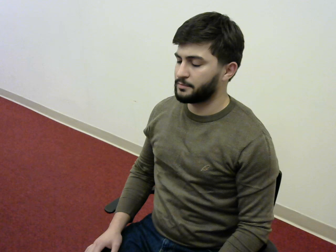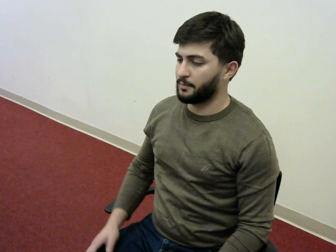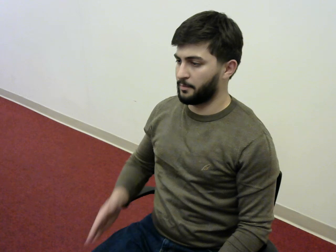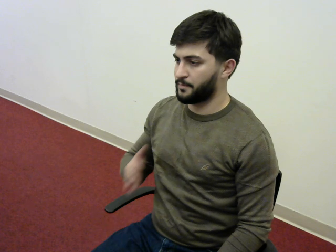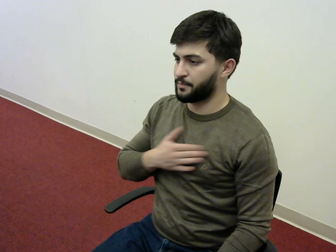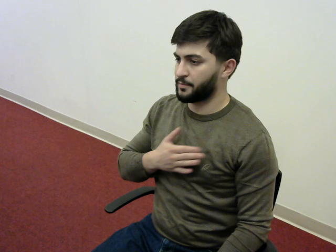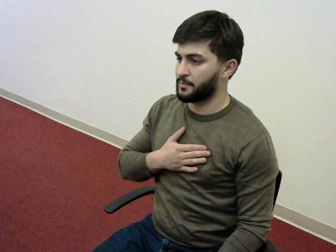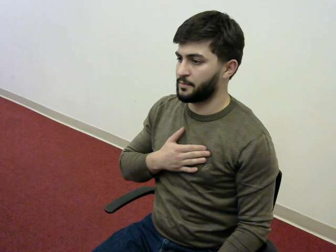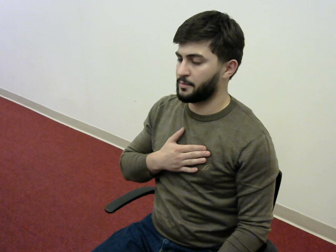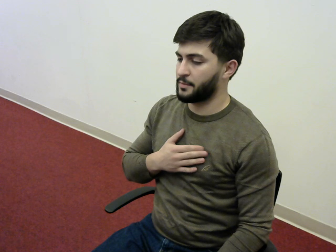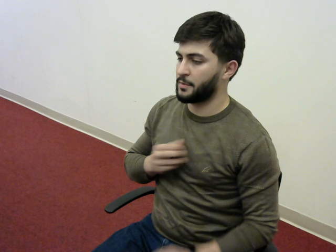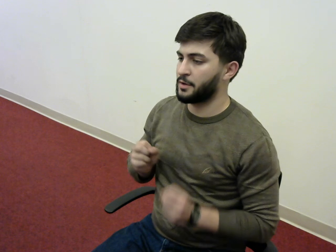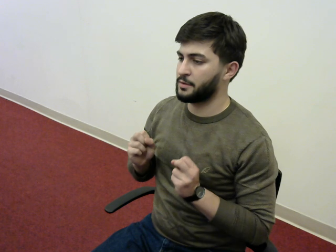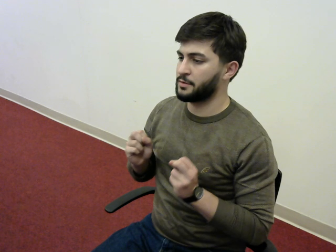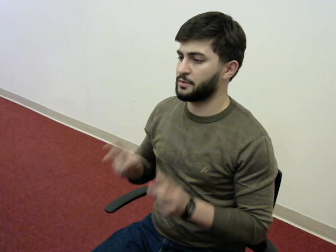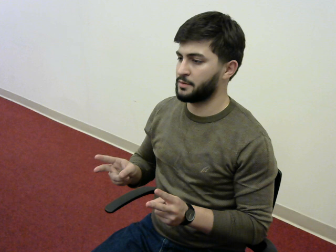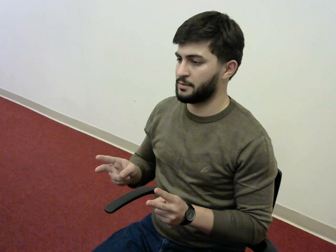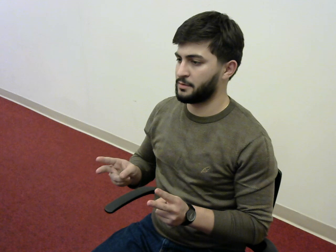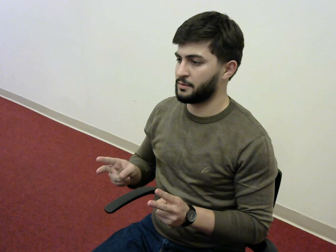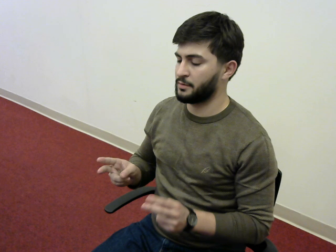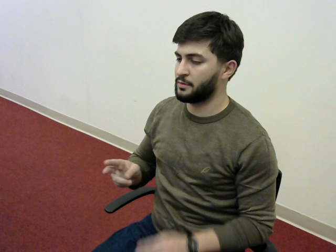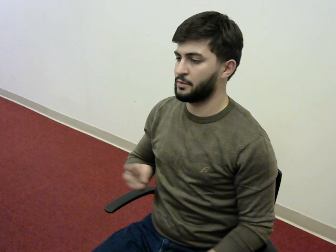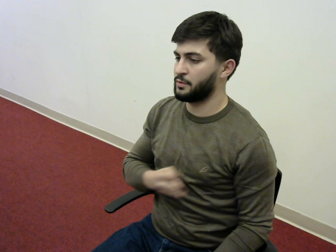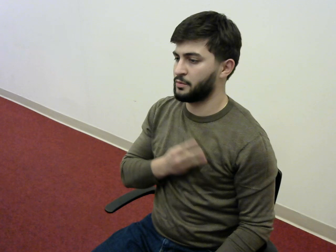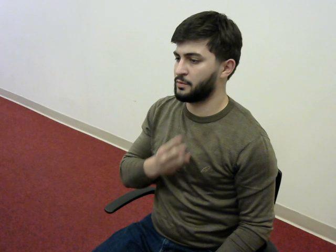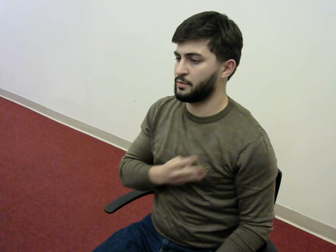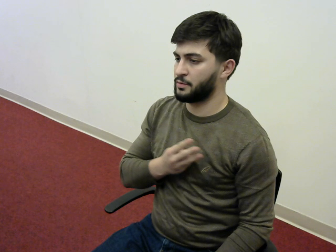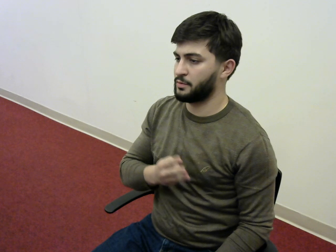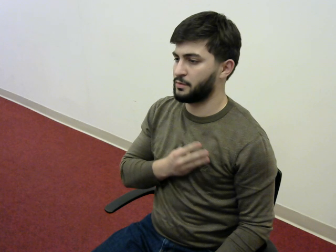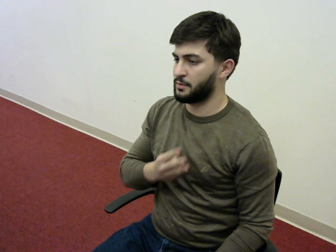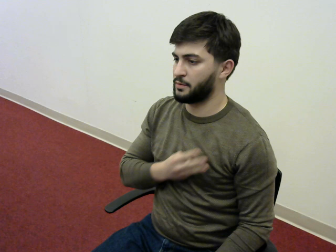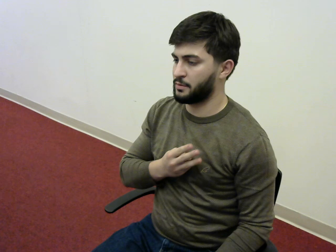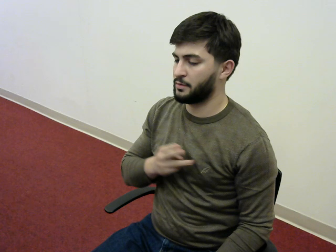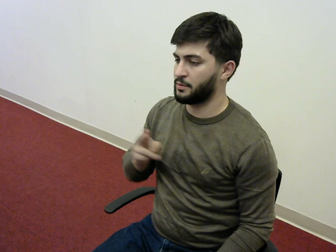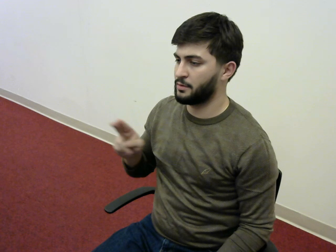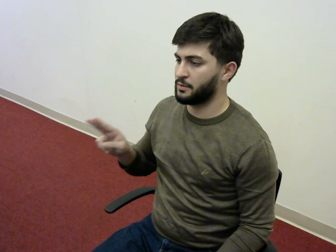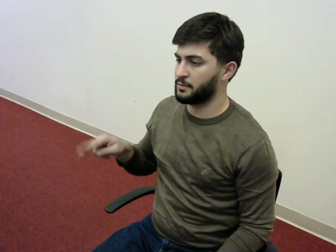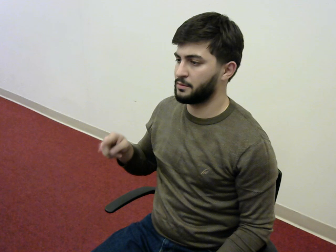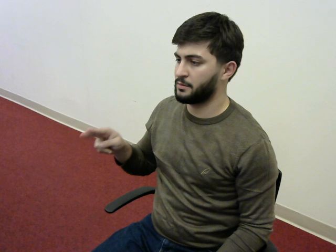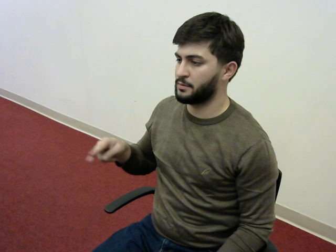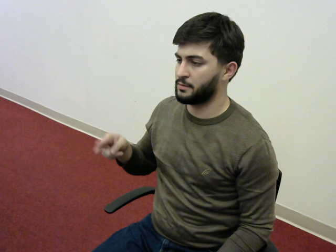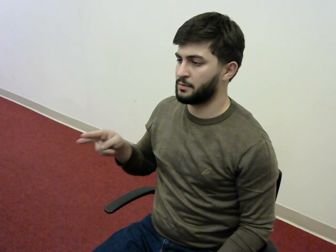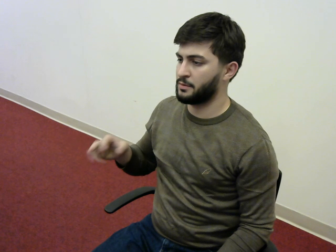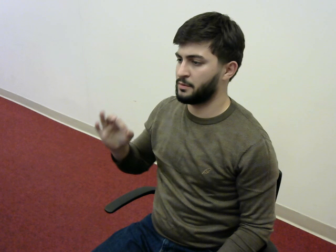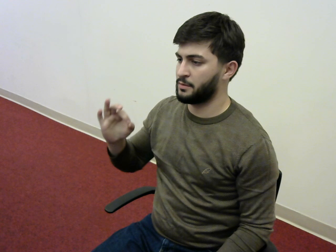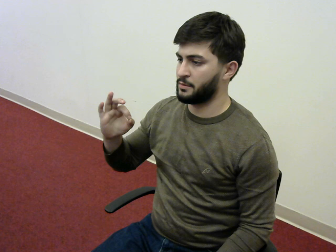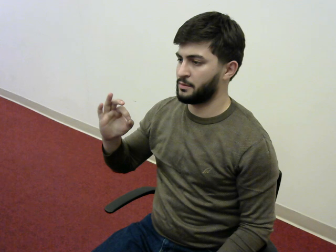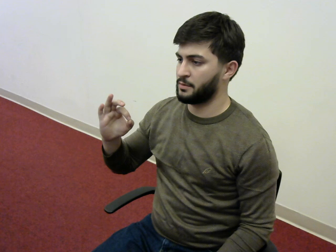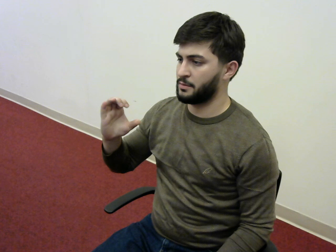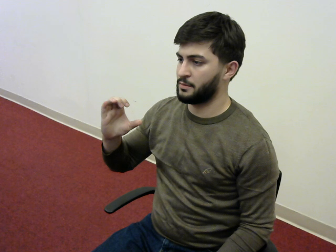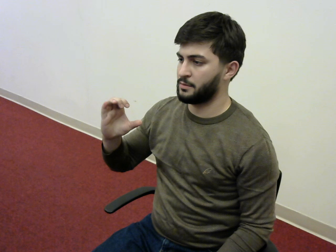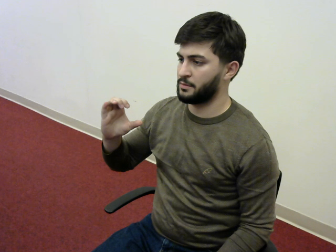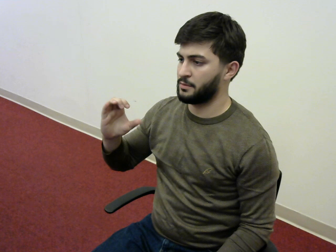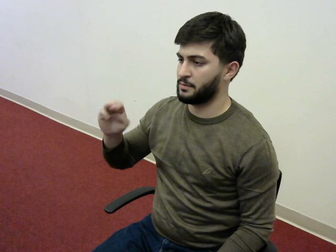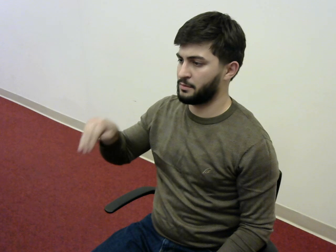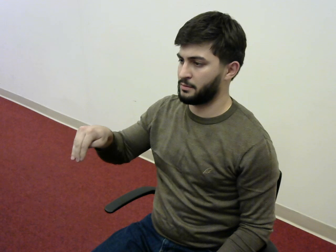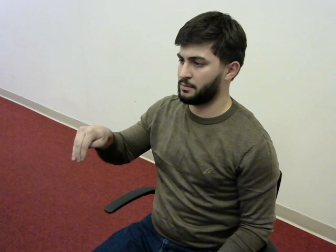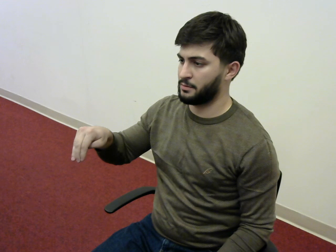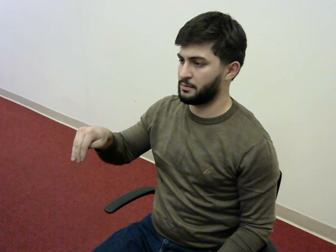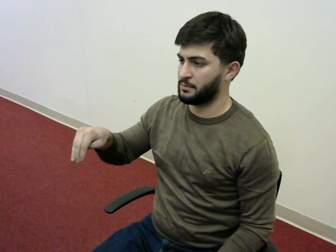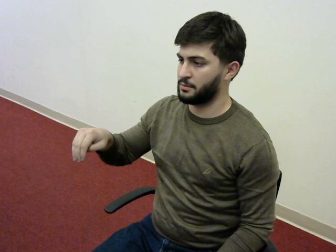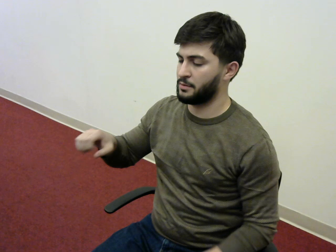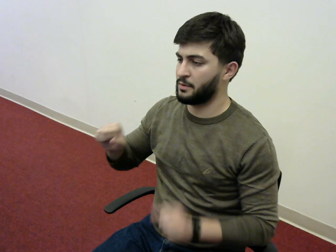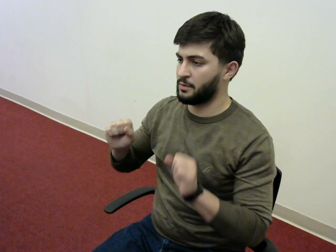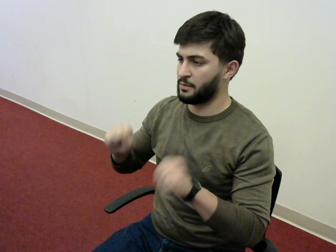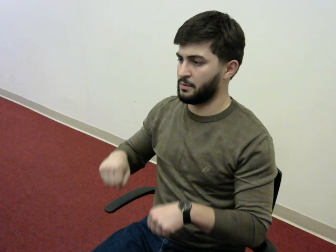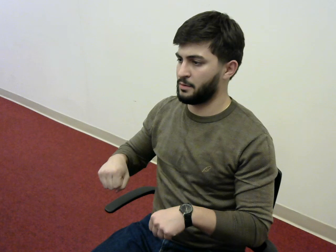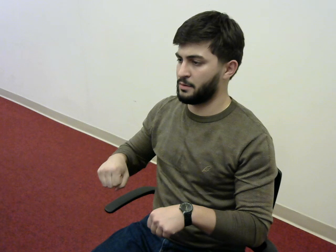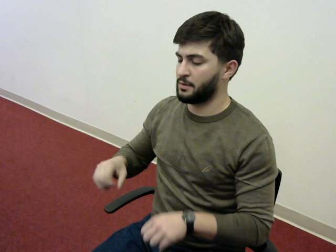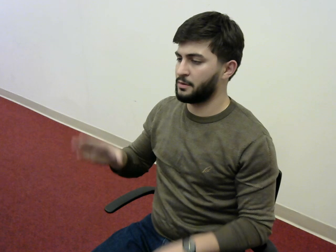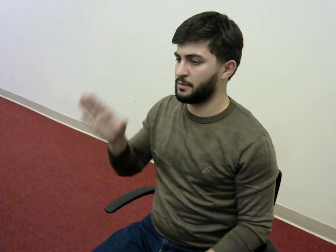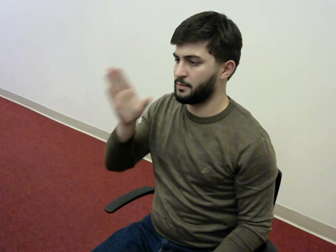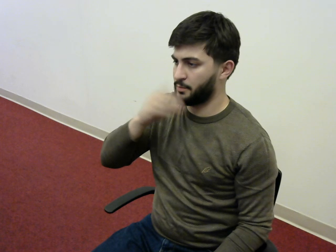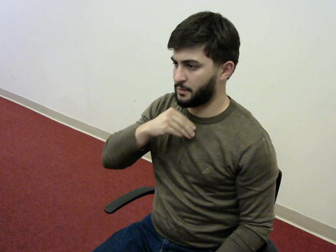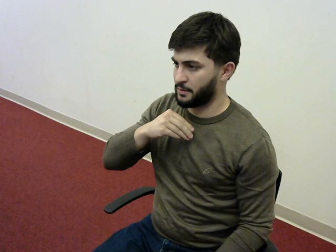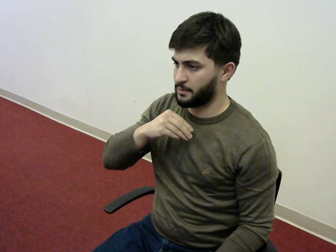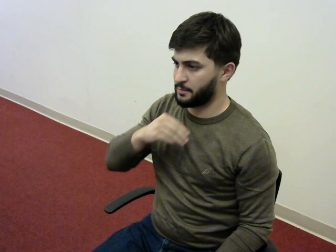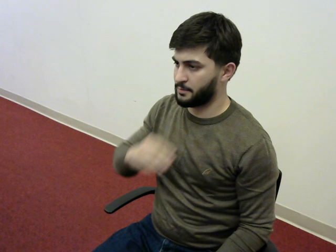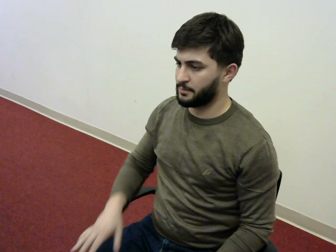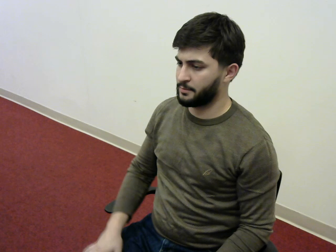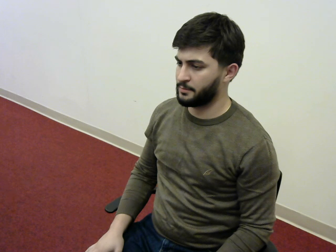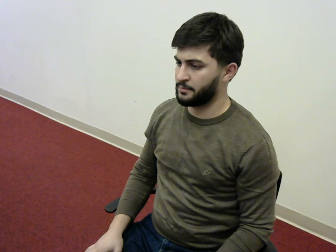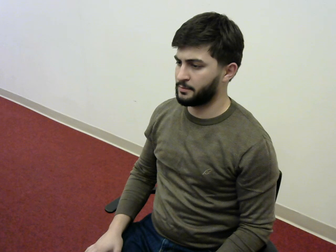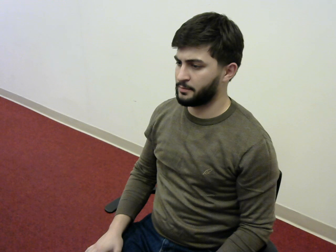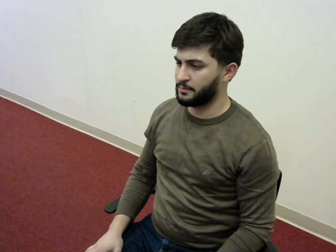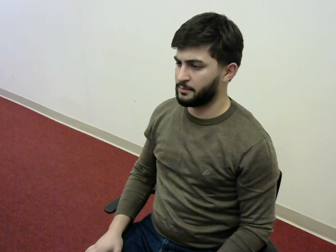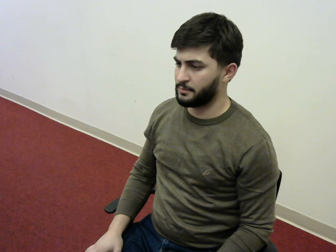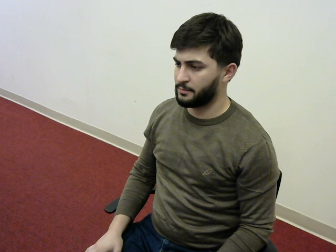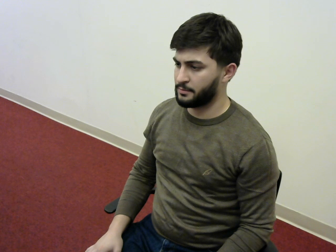Mən necə könüllü DOST ola bilərəm?